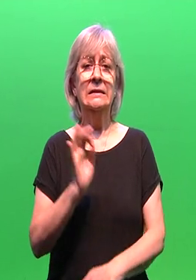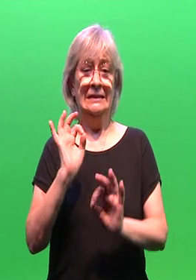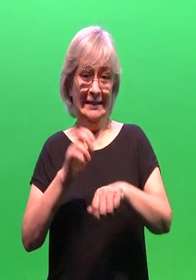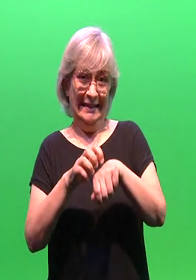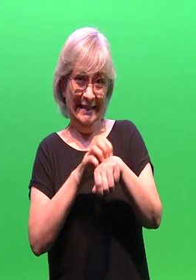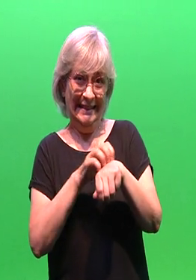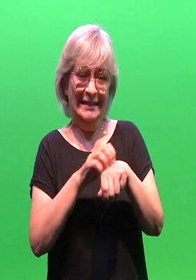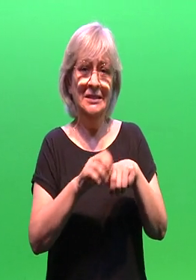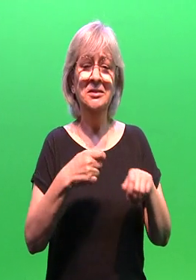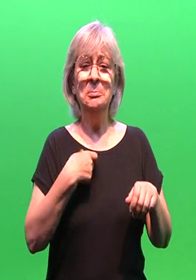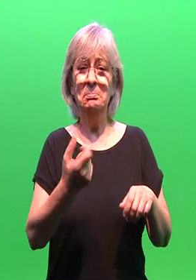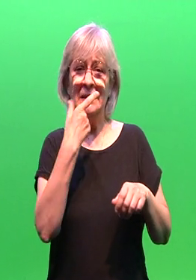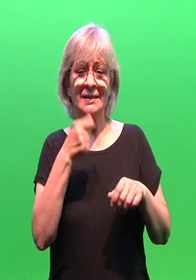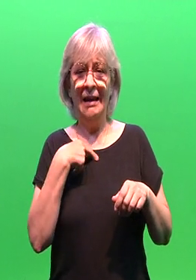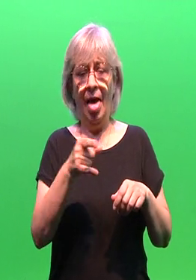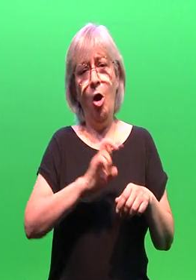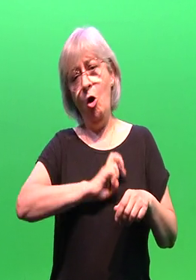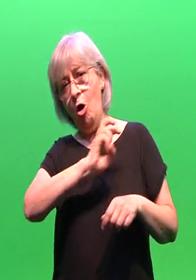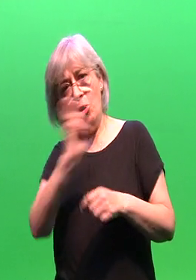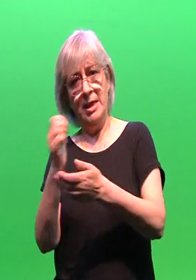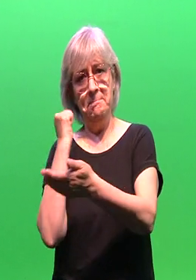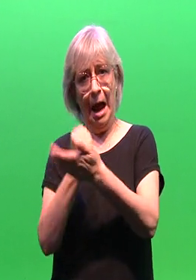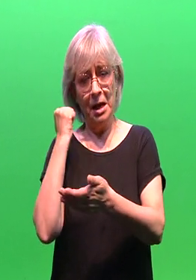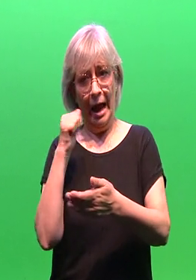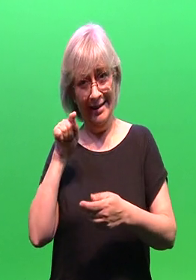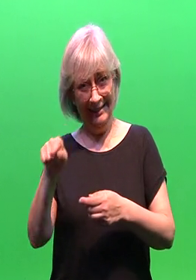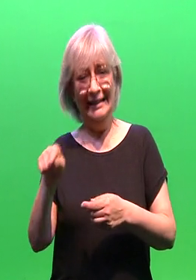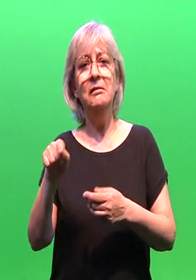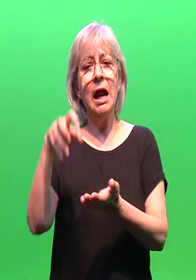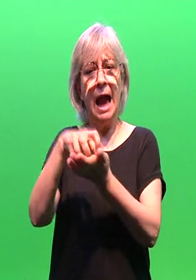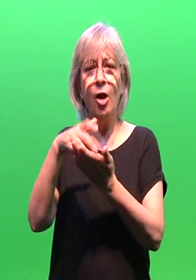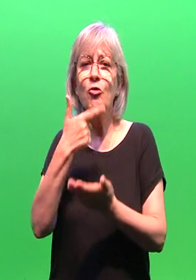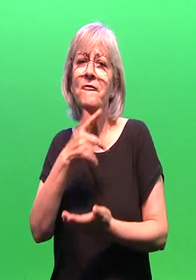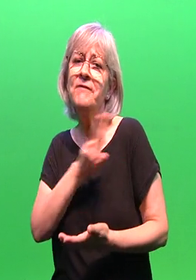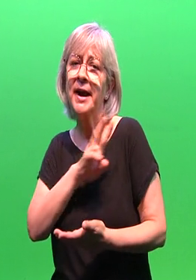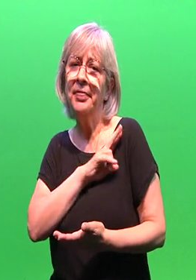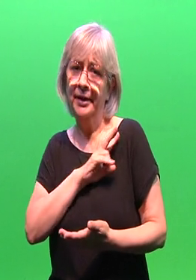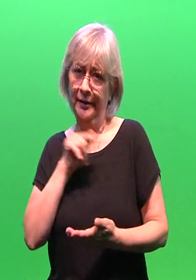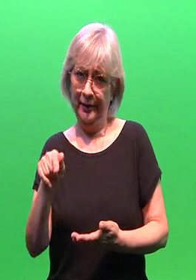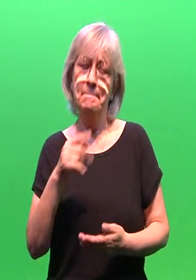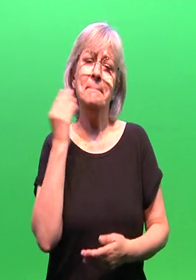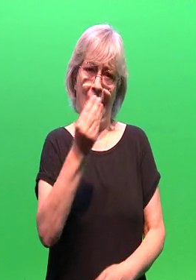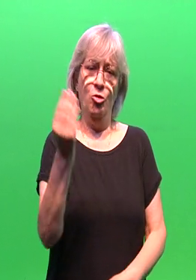Em pica la mà i he pres unes altres pastilles, les de la capsa de color verd, i em van millor.